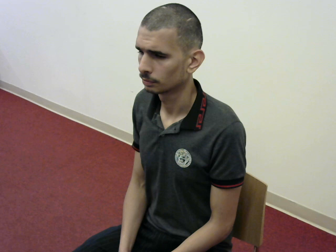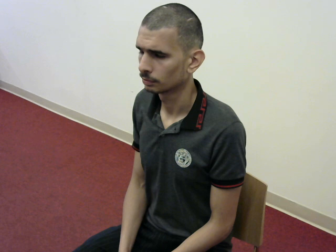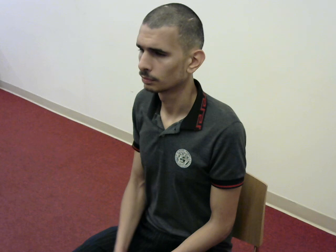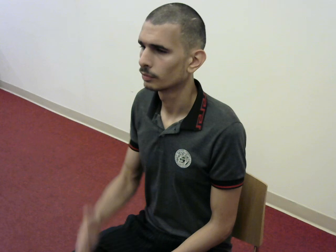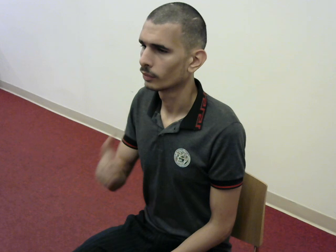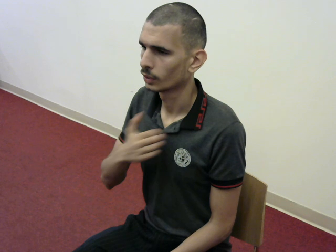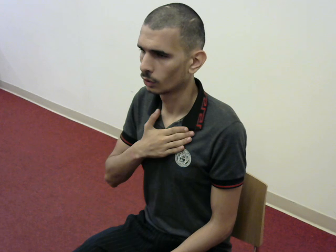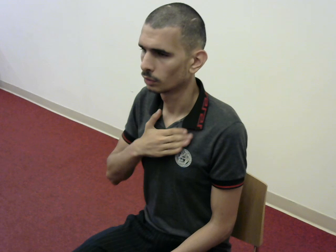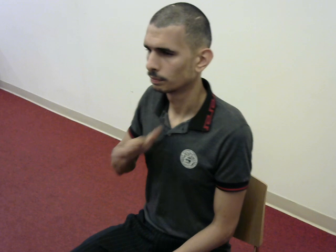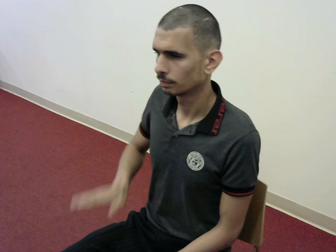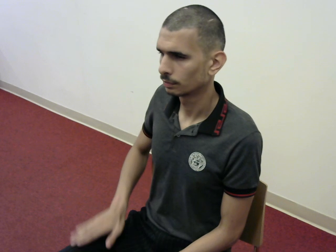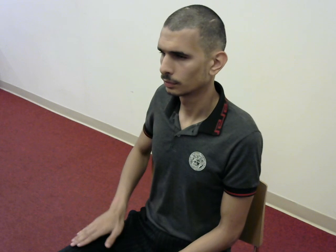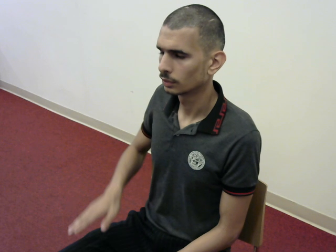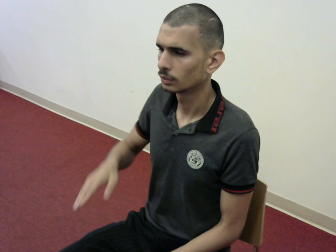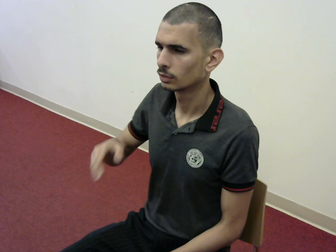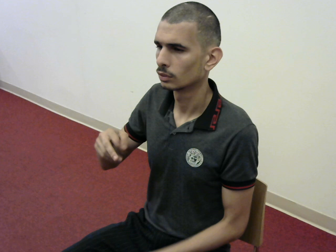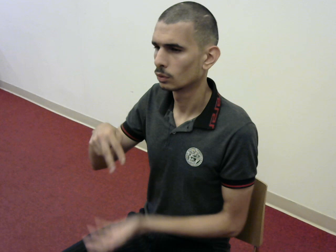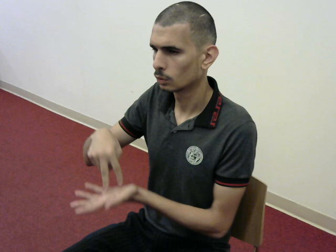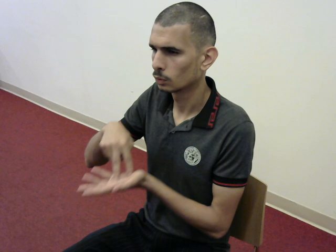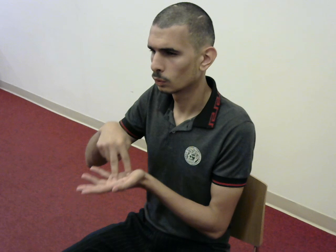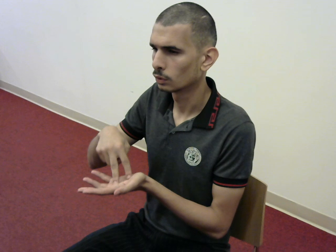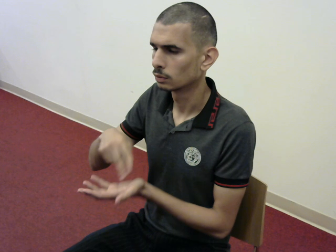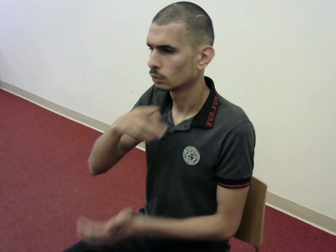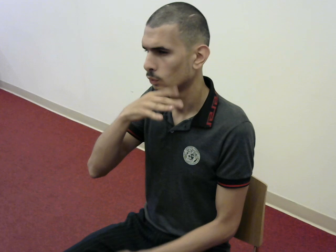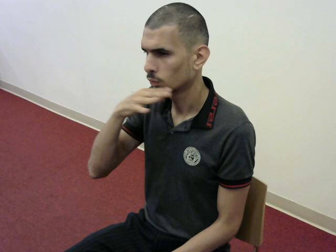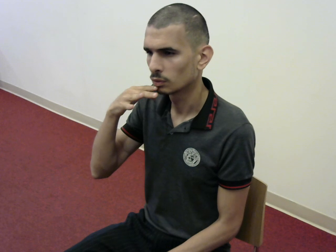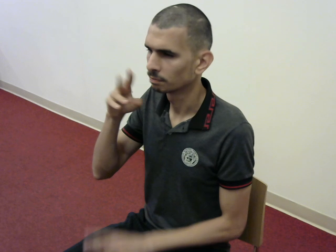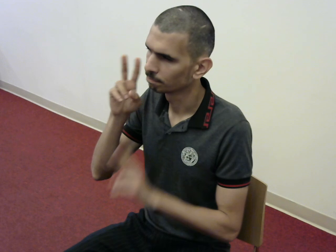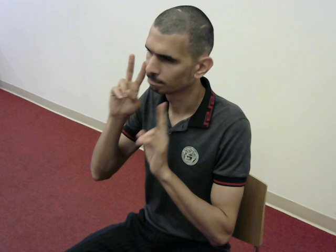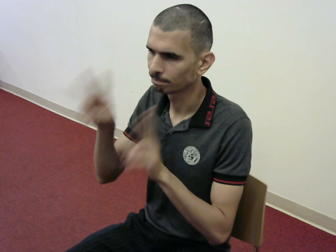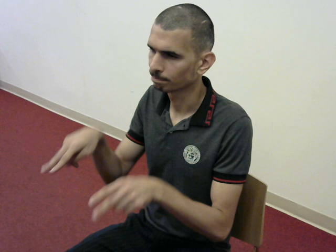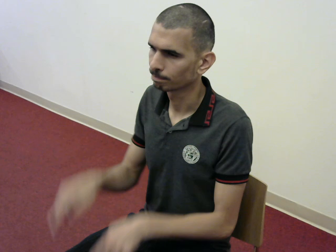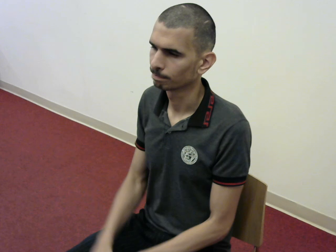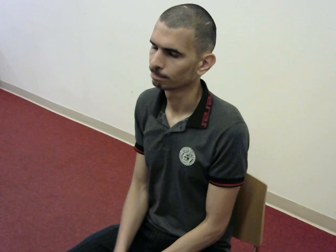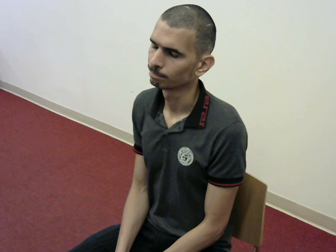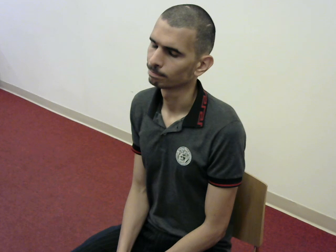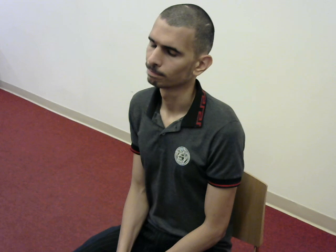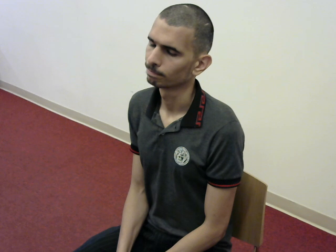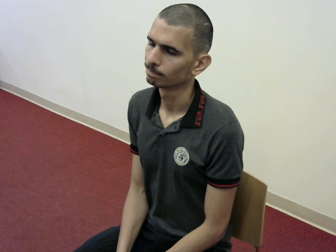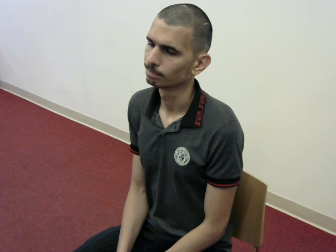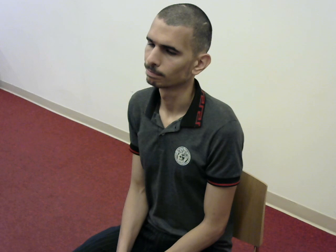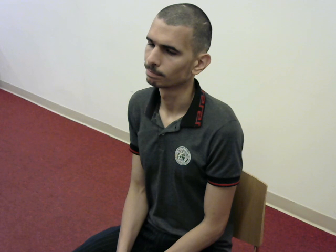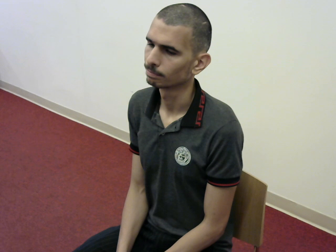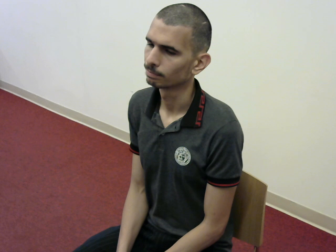Mən ayaq üstə çox dura bilmirəm